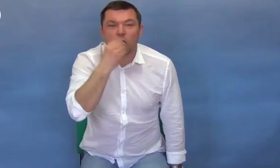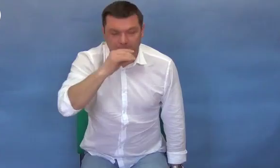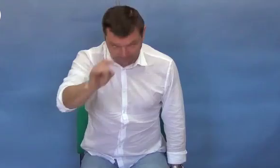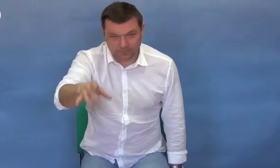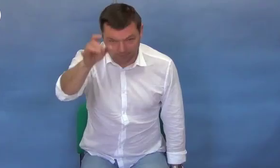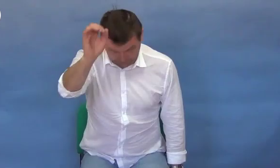Tak.